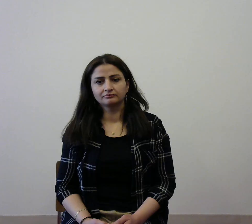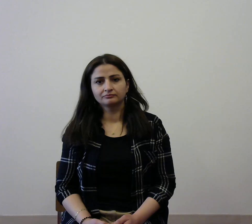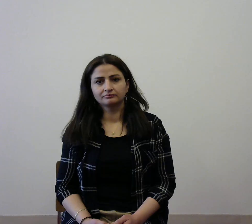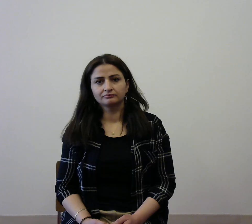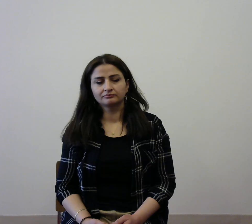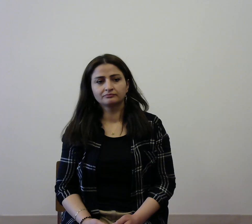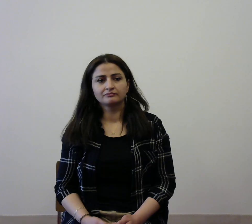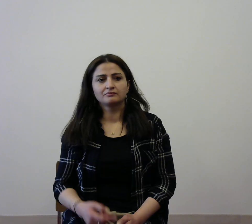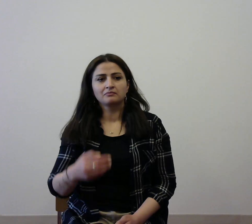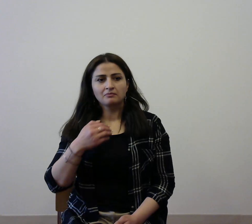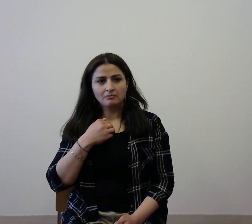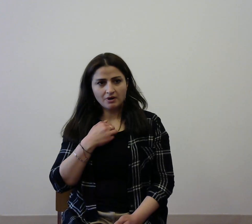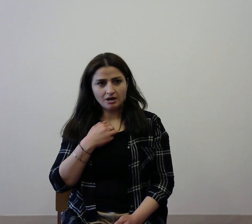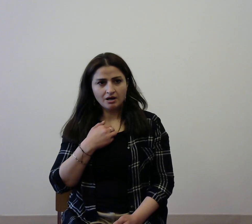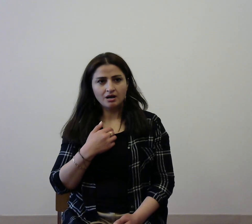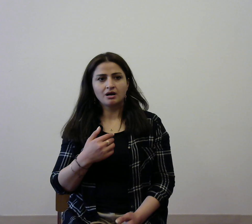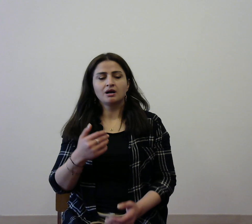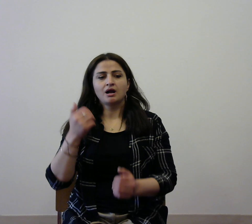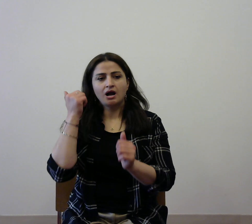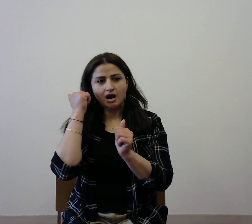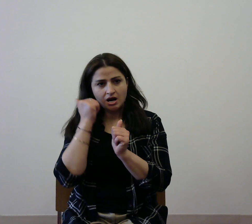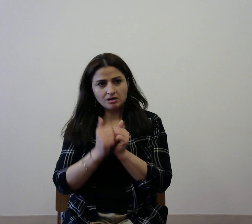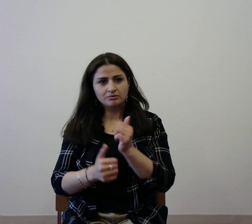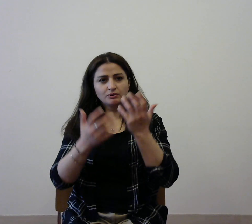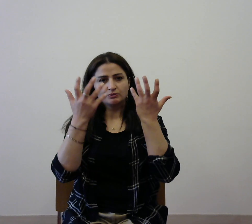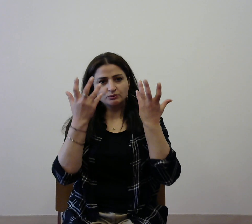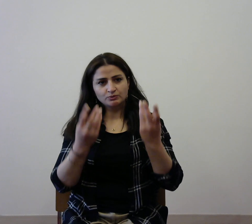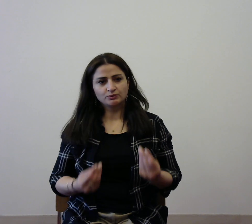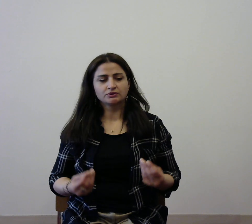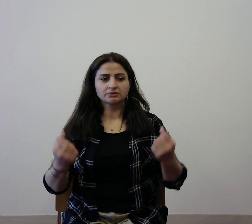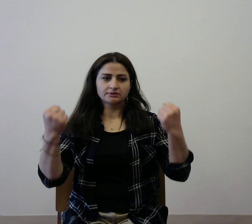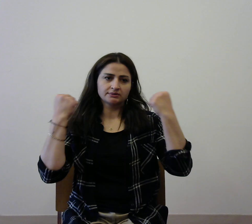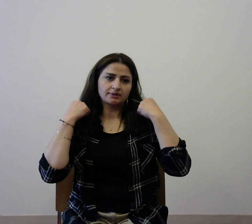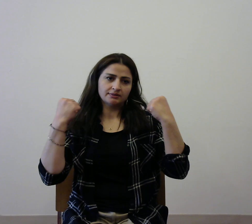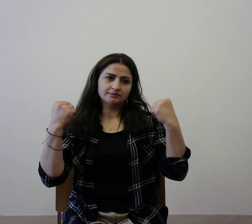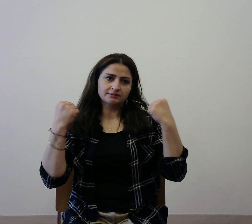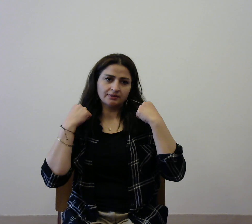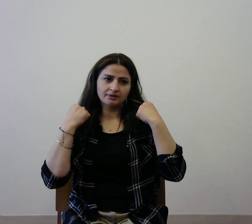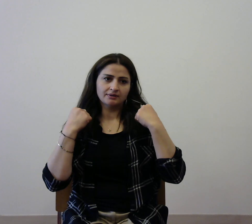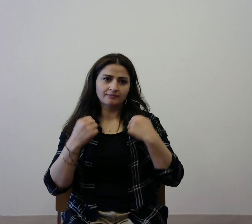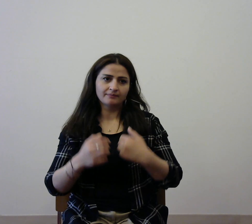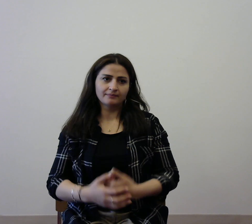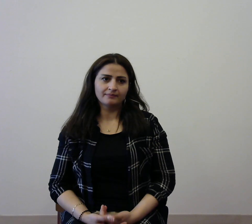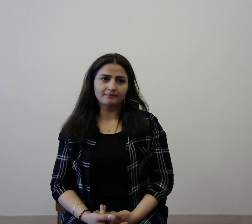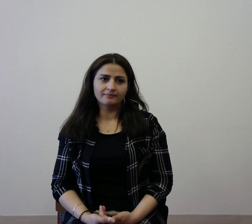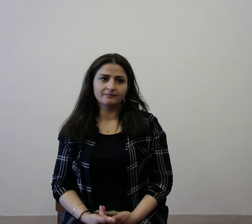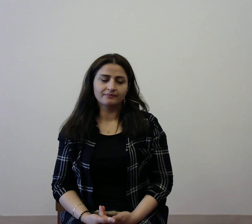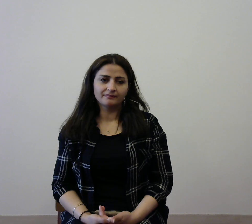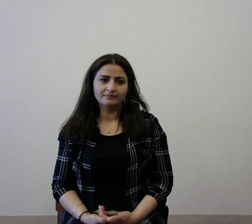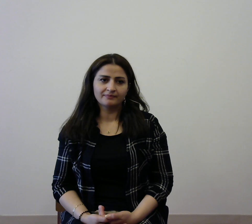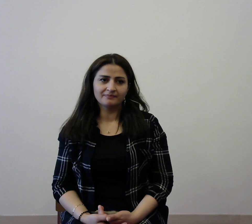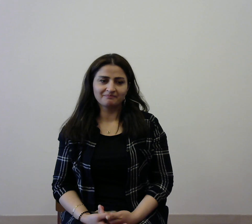Mən hər gün idman edirəm